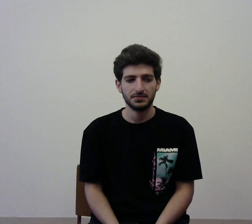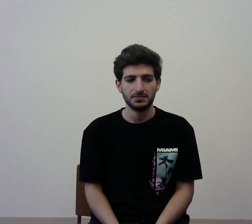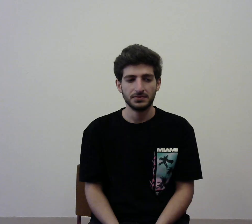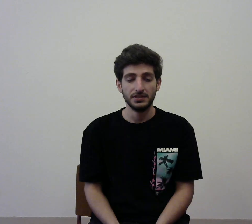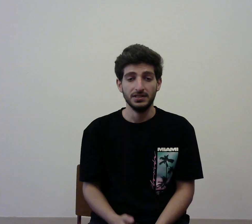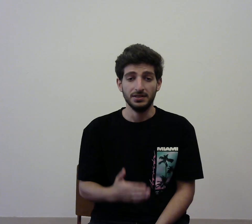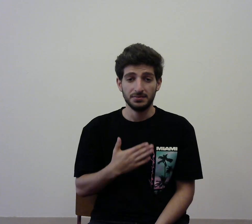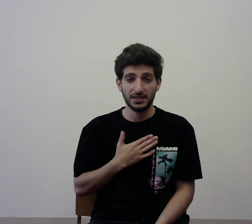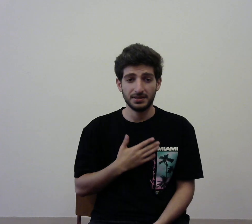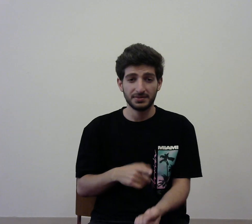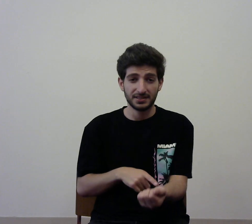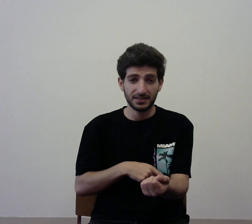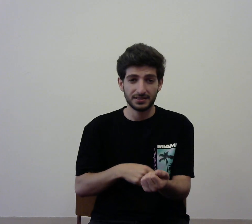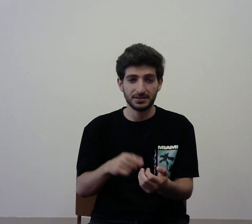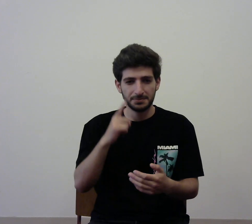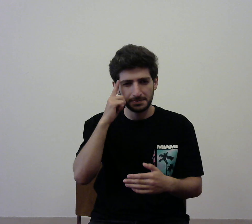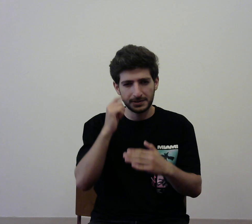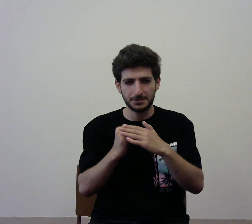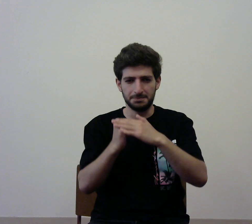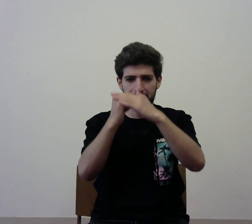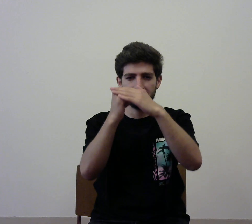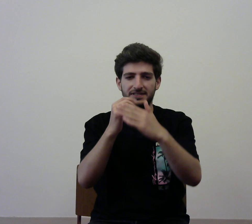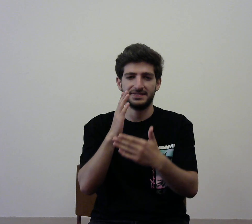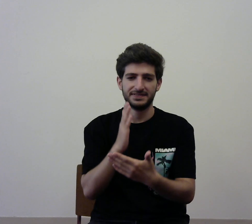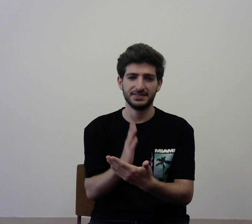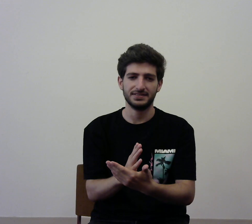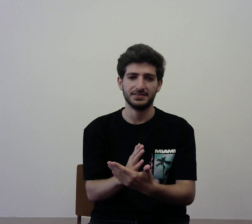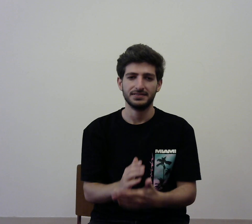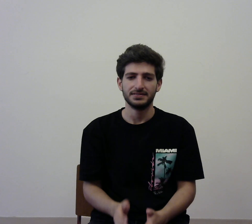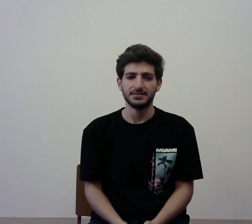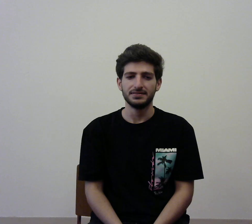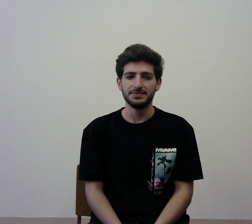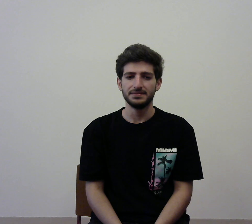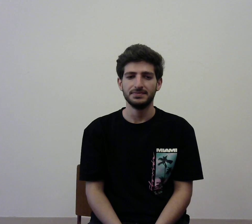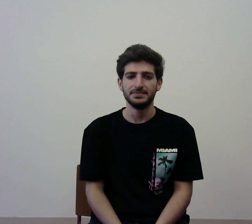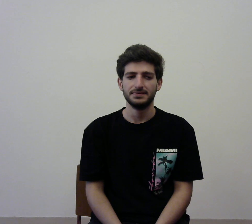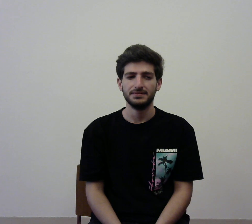Mənim qan təzyiqim var